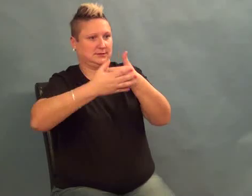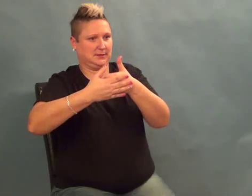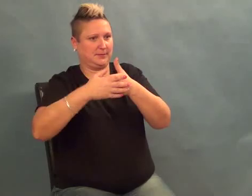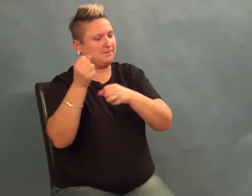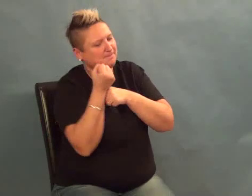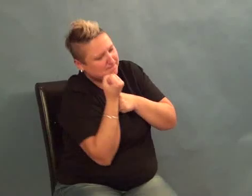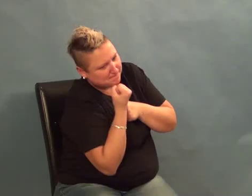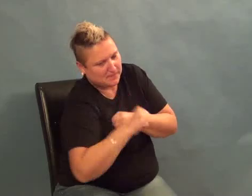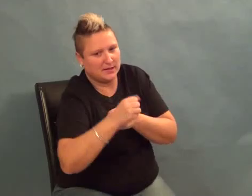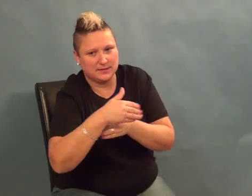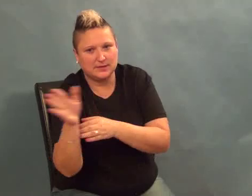Otwierają je na siłę.